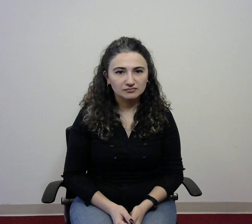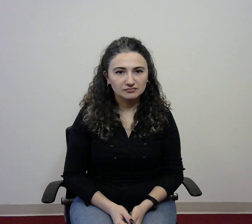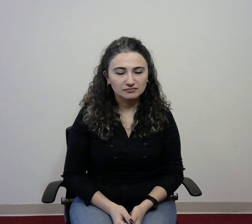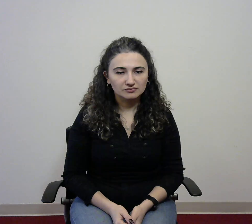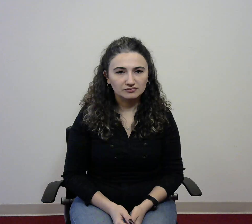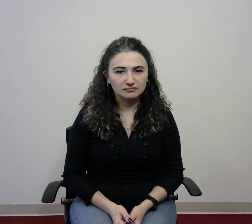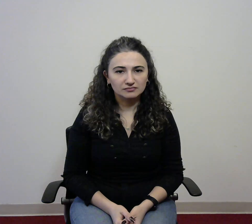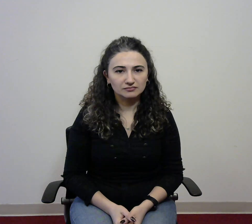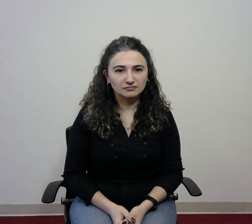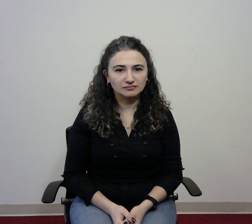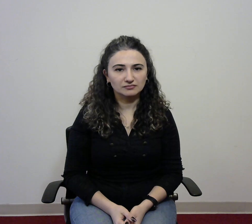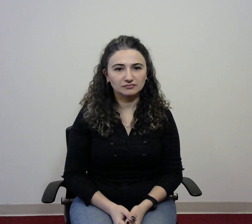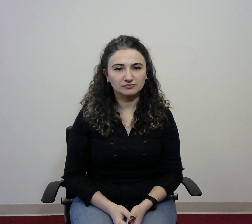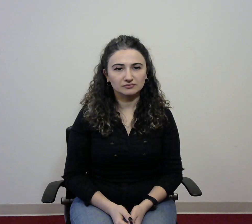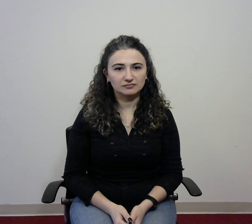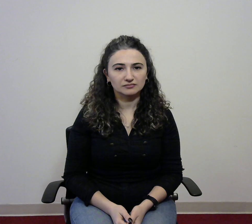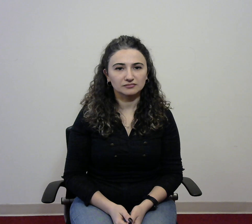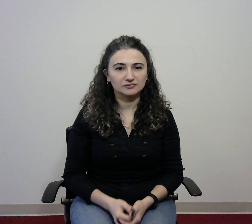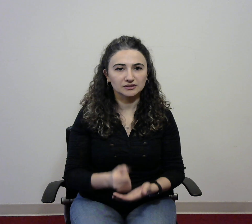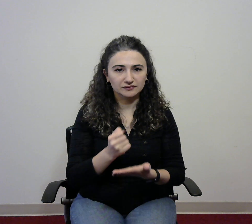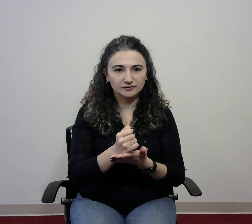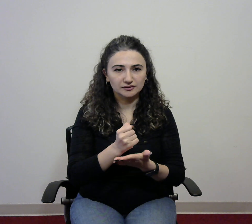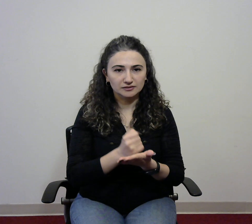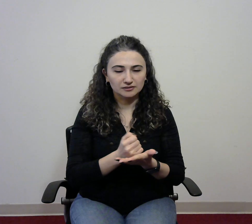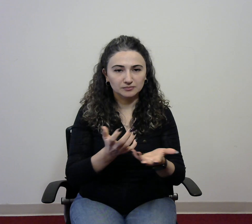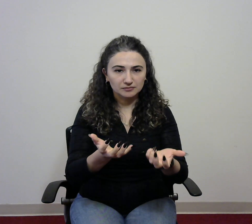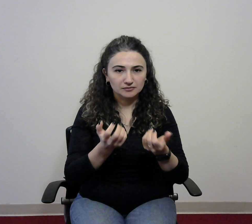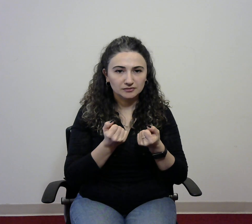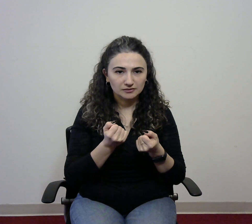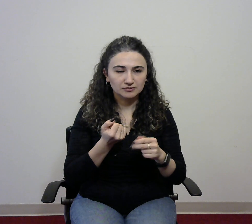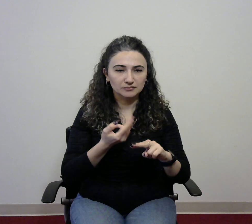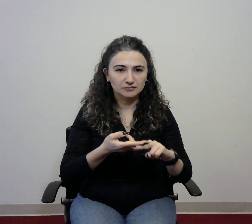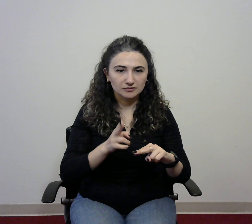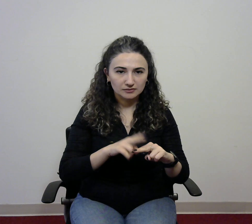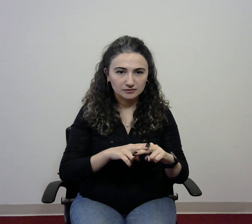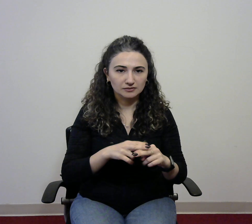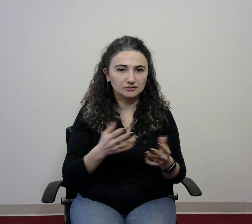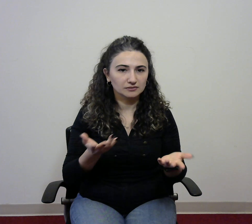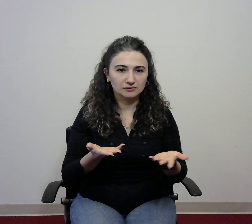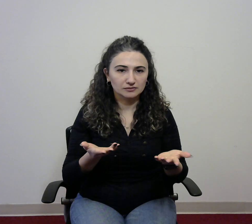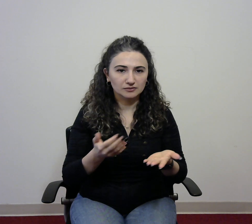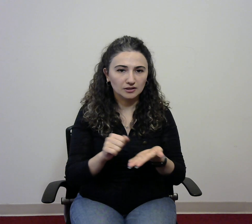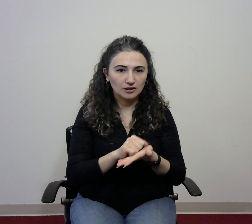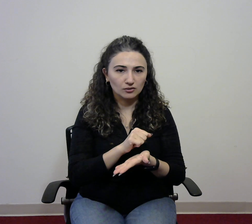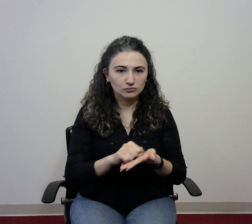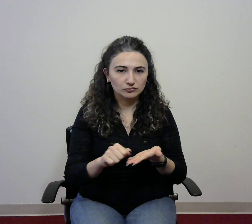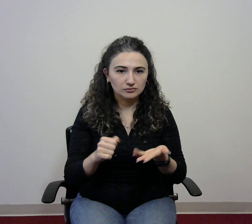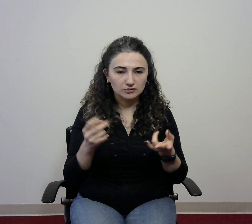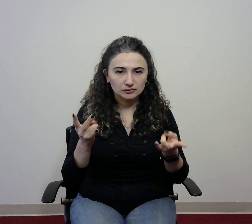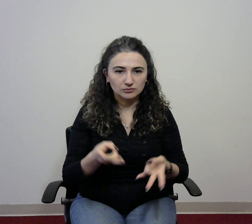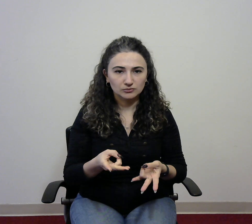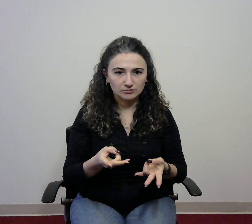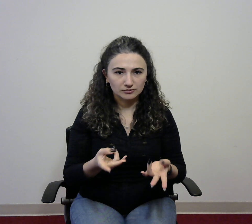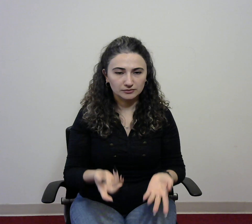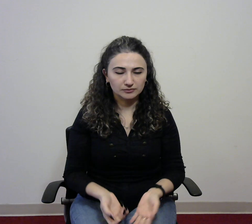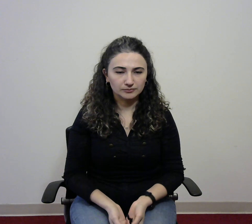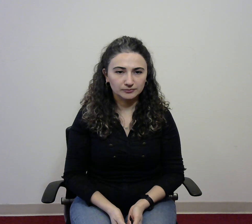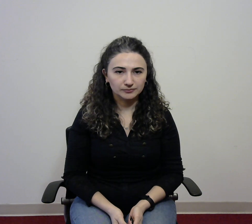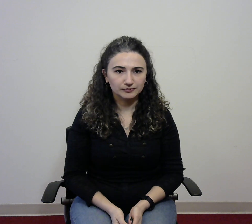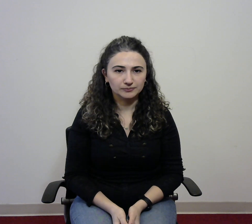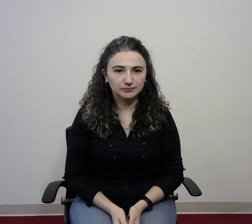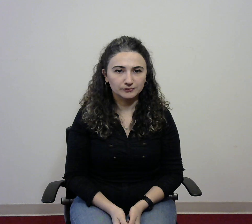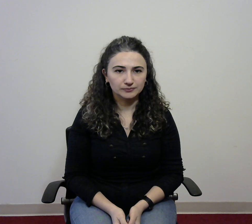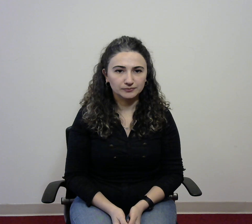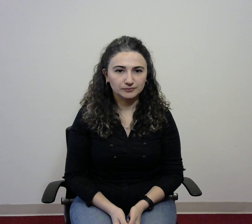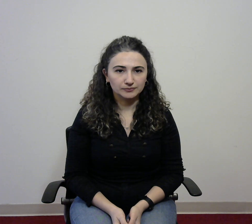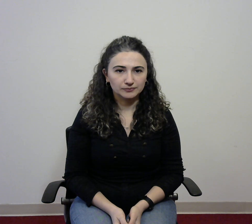Viza almaq üçün hansı sənədlər lazımdır?